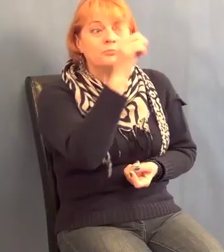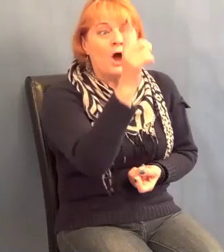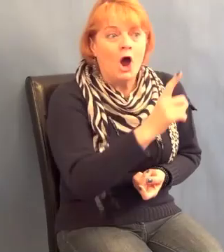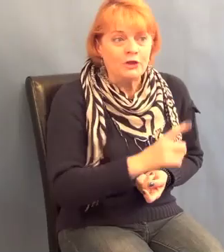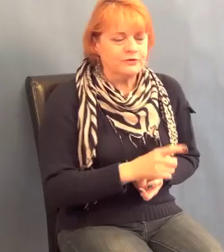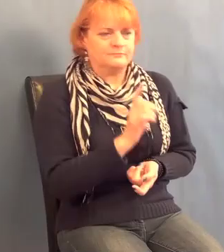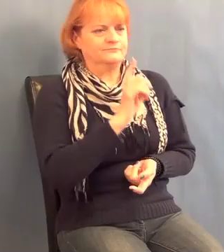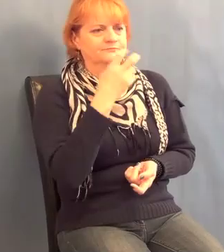Prąd.